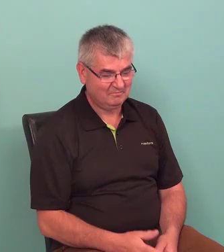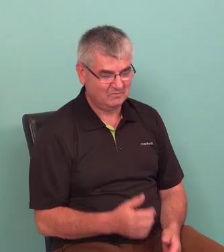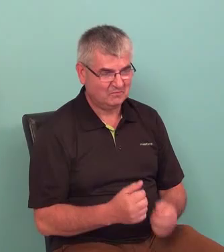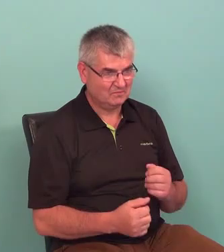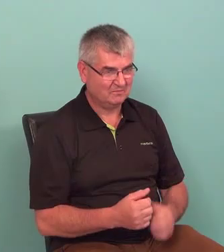Trudno.